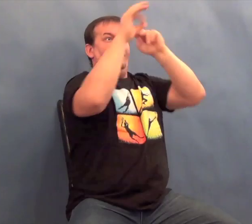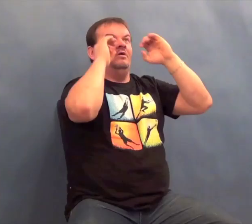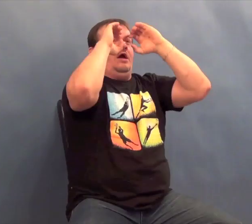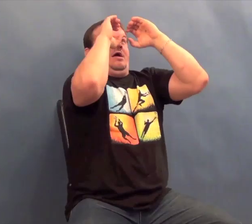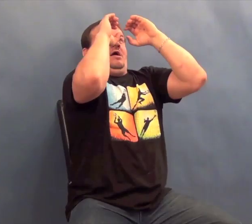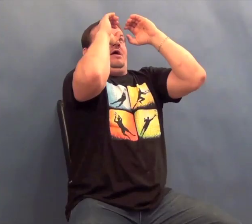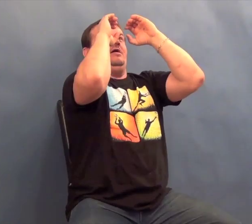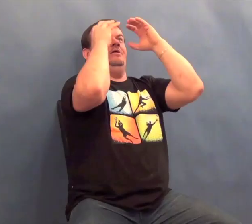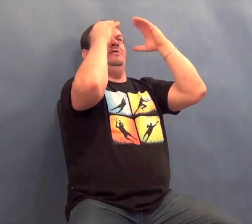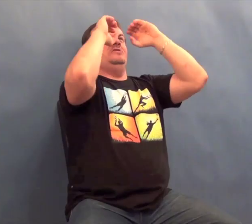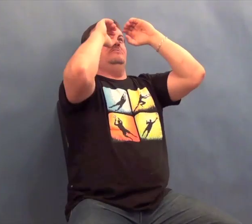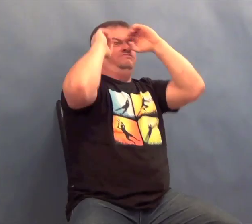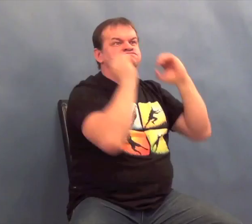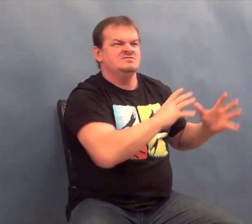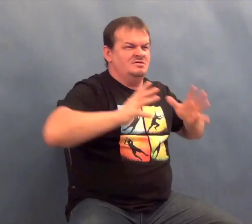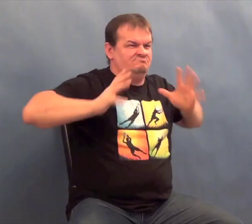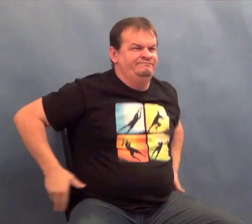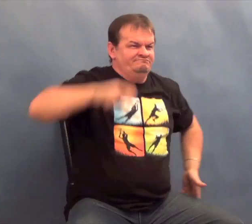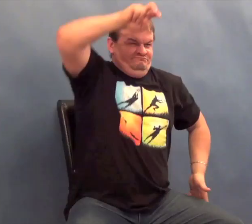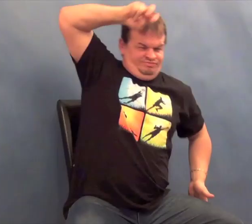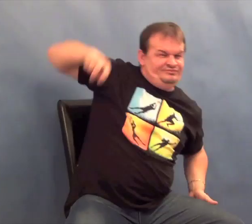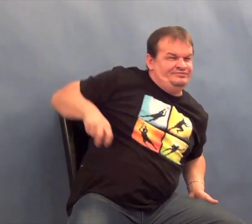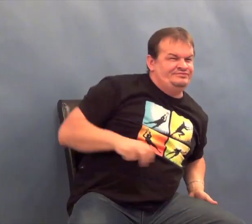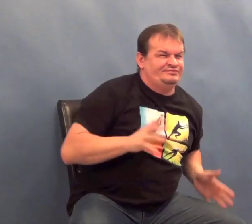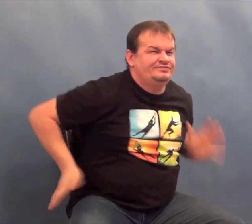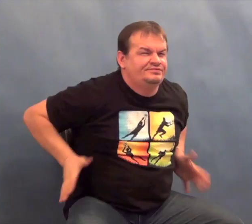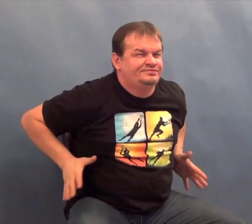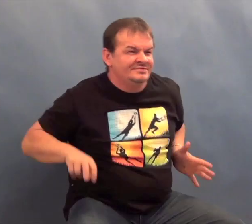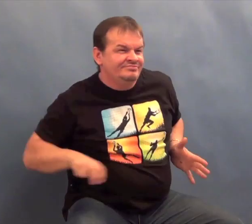Kot, gdy to zobaczył, to się zdenerwował, odłożył lornetkę, zbiegł na dół.